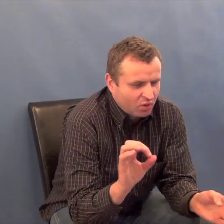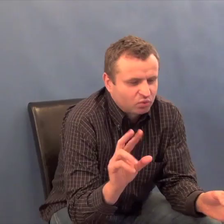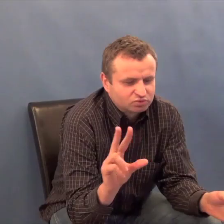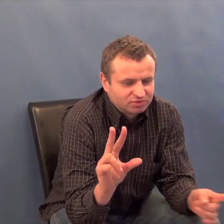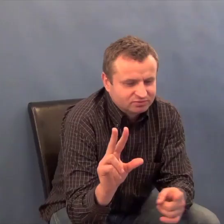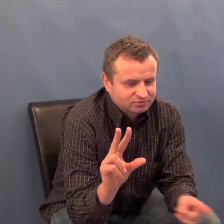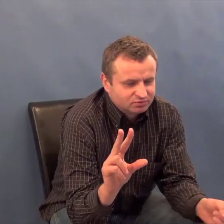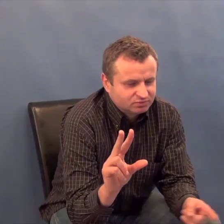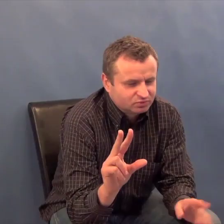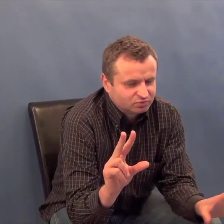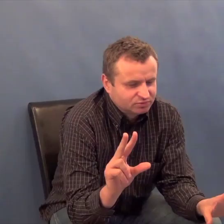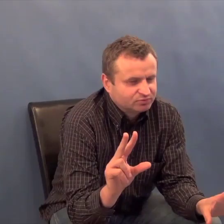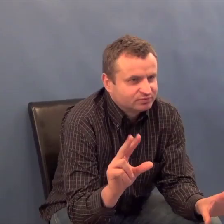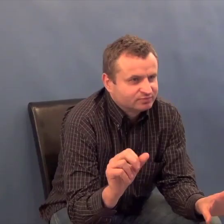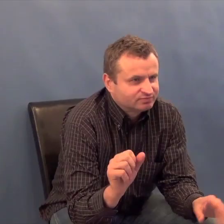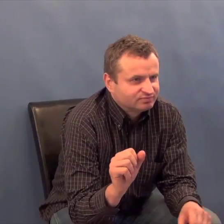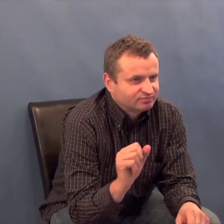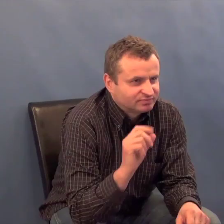Od ósmej.